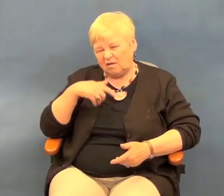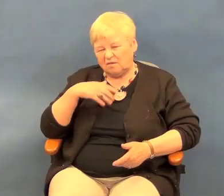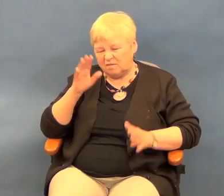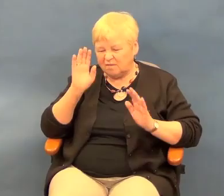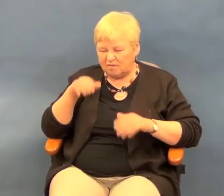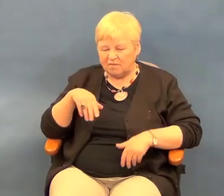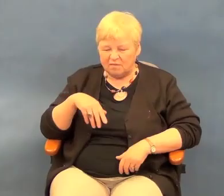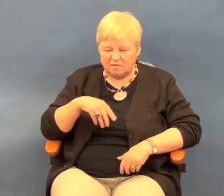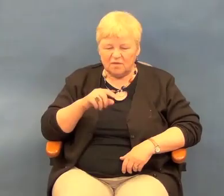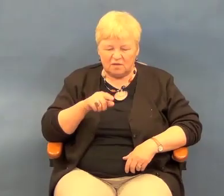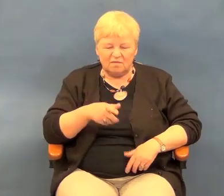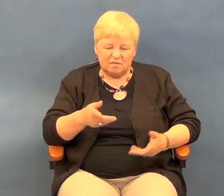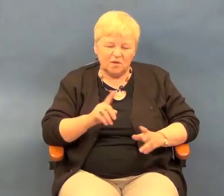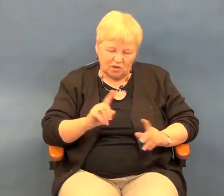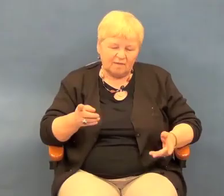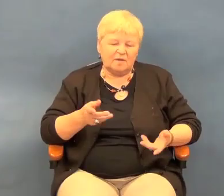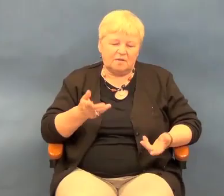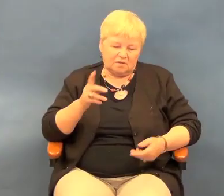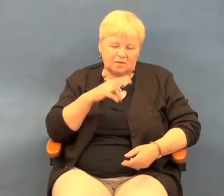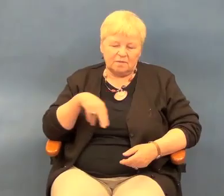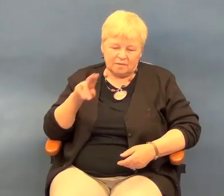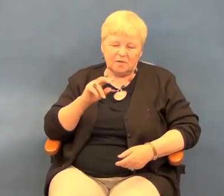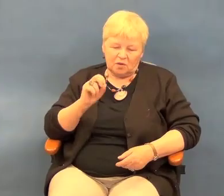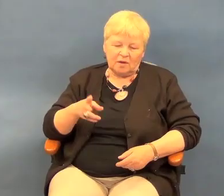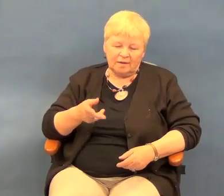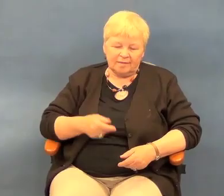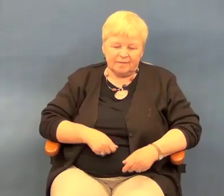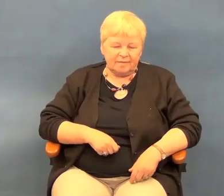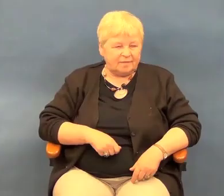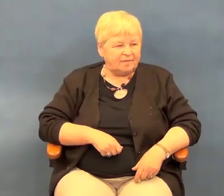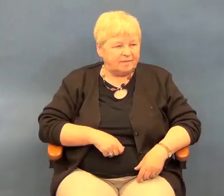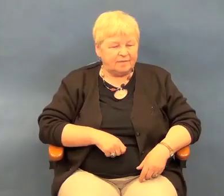Chuligani tak robią, pomimo, że nie wolno, nie zwracają uwagi na znak zakazu.